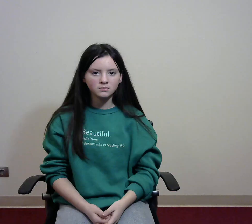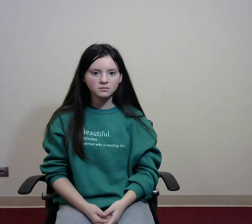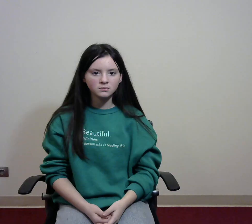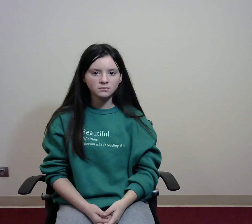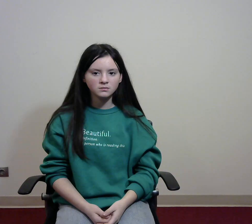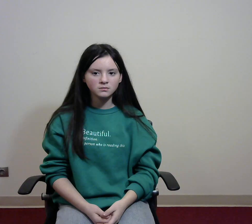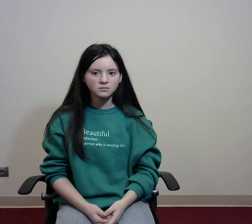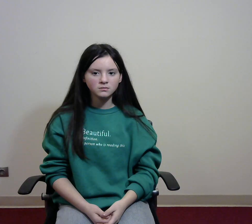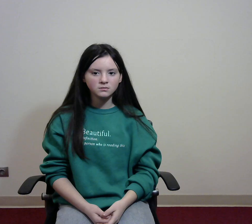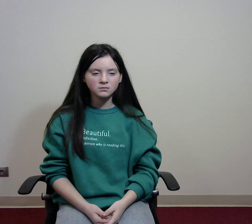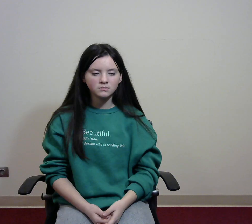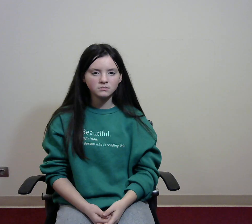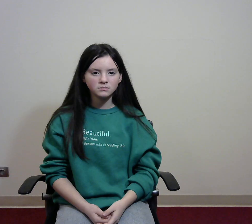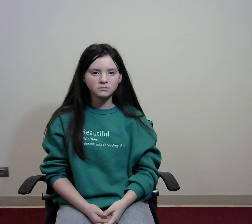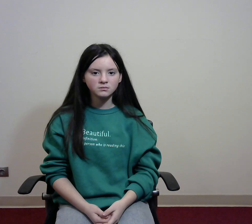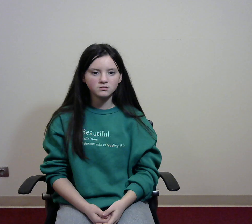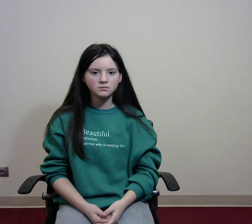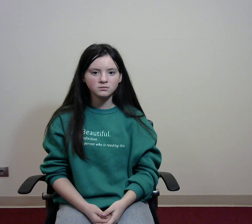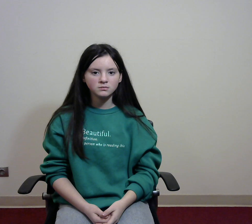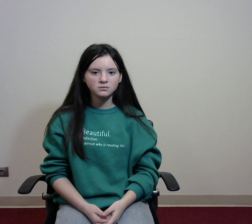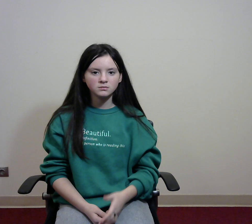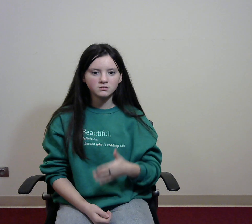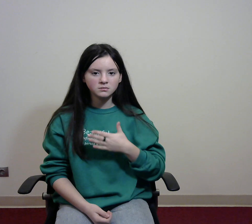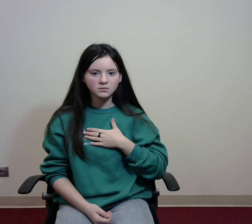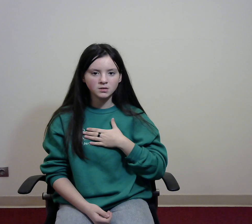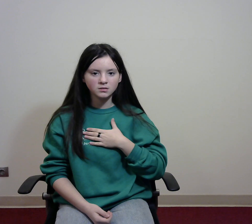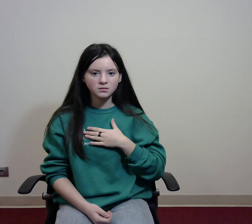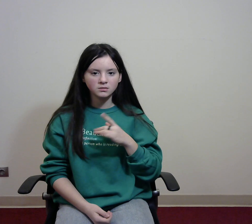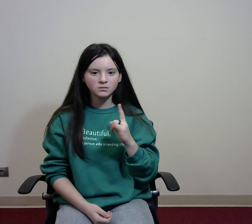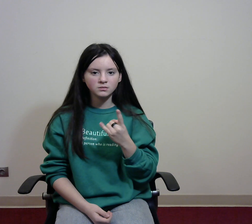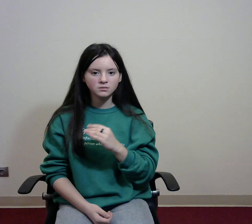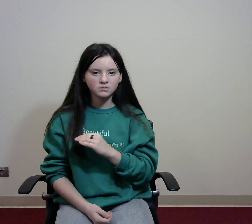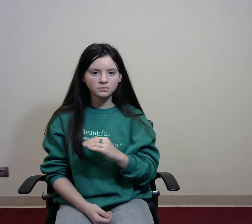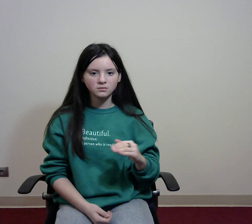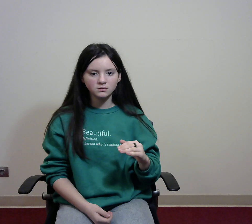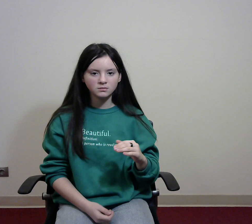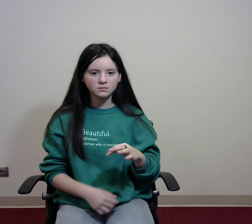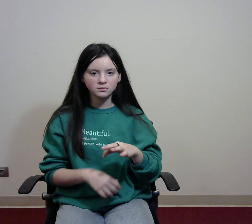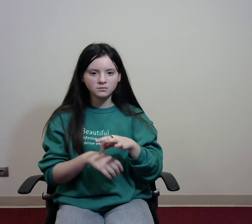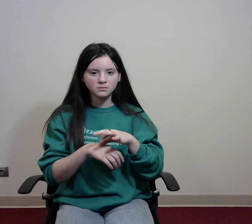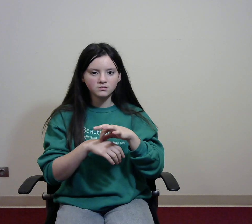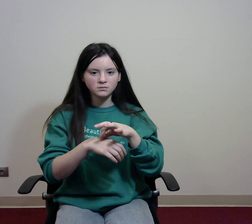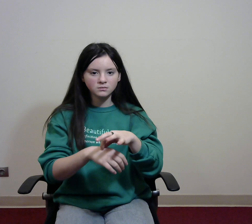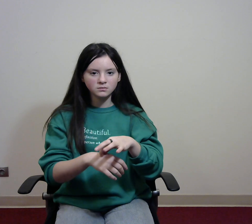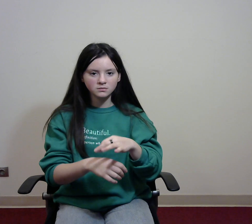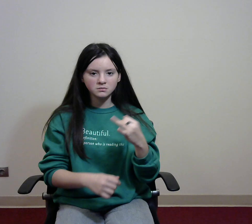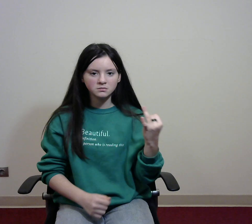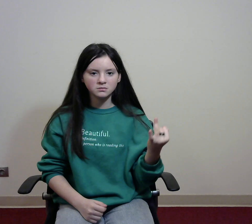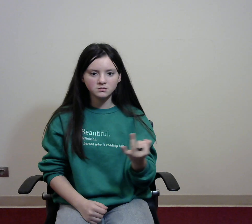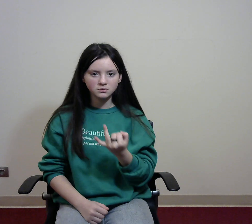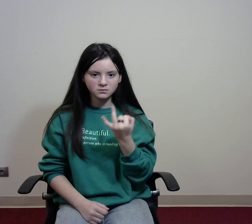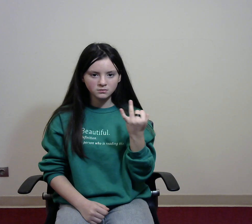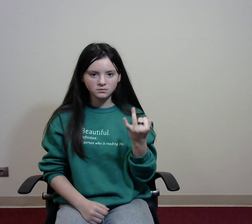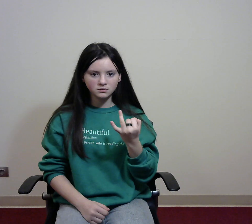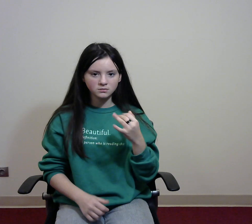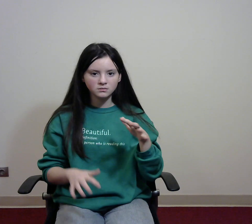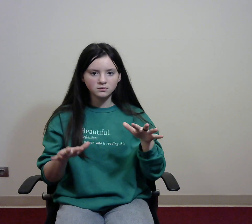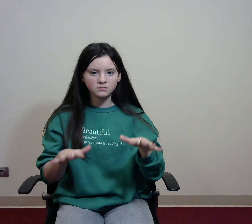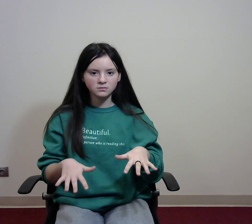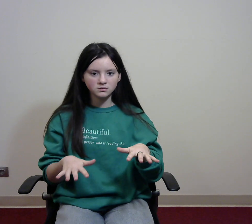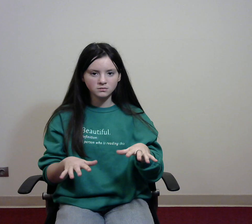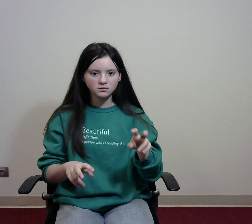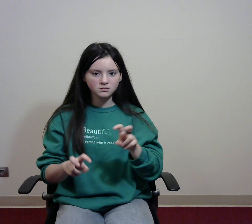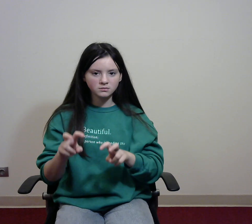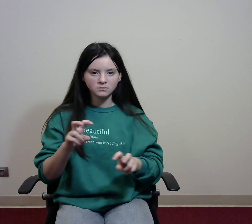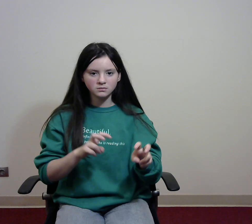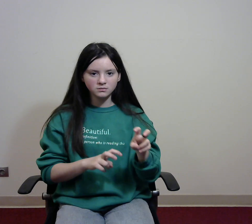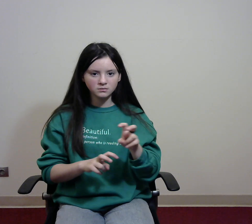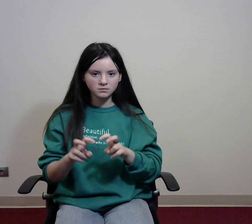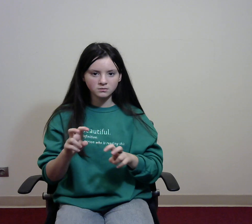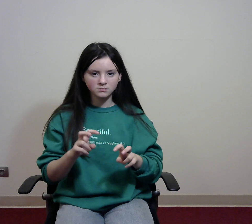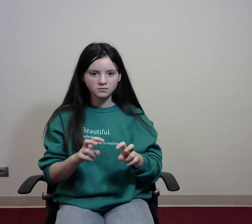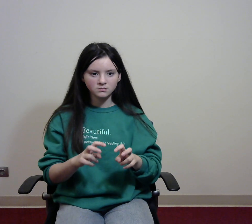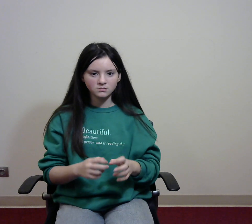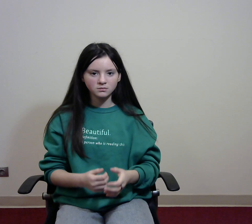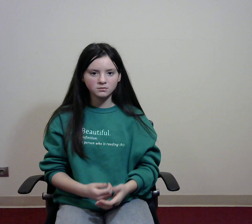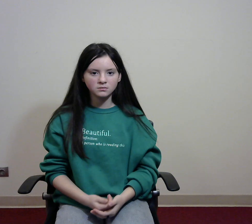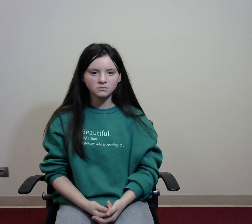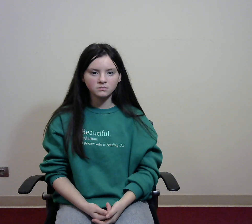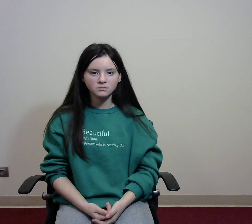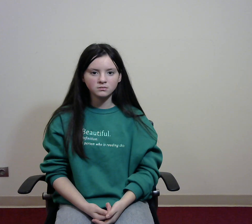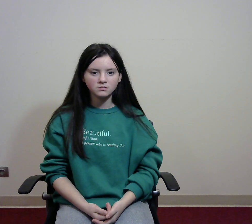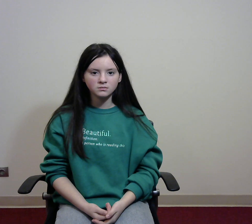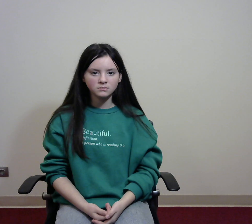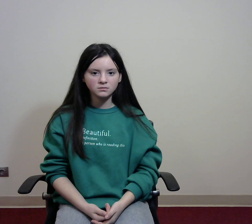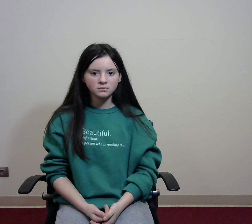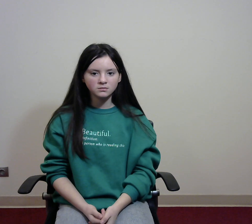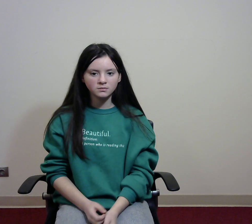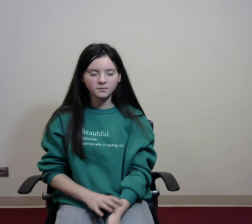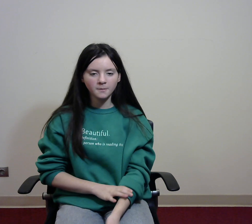Mən uşaqlarımı aparmağa maraqlı yer axtarıram